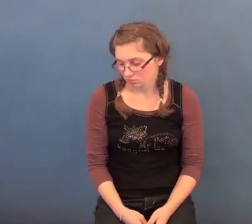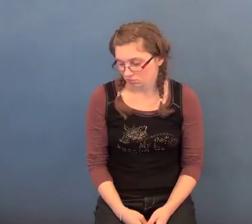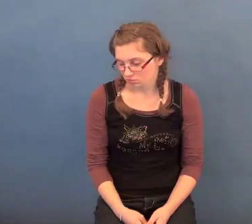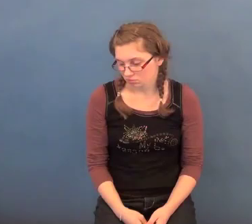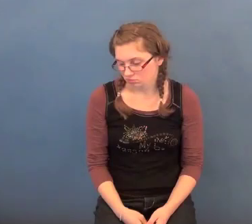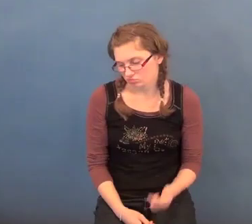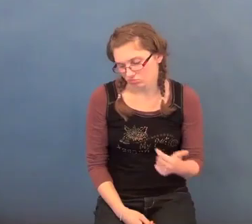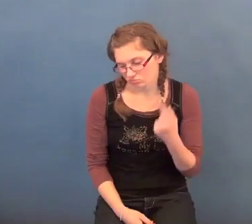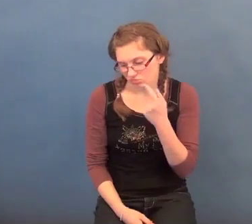Trzeba myśleć tak samo.